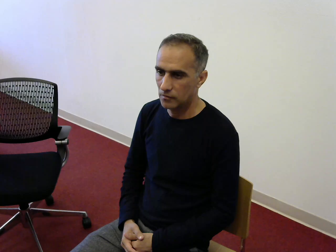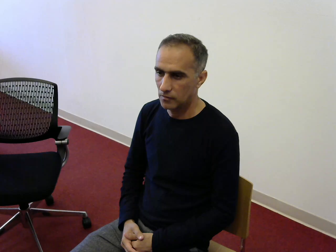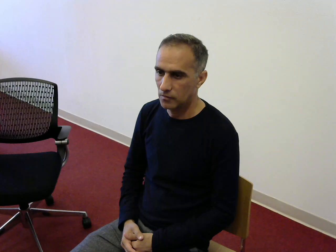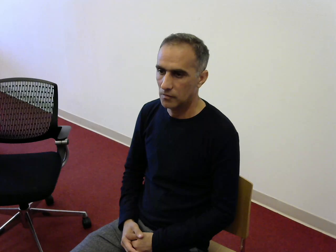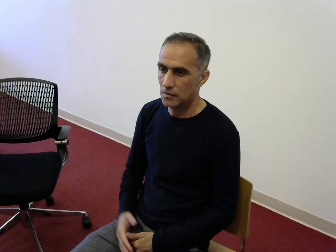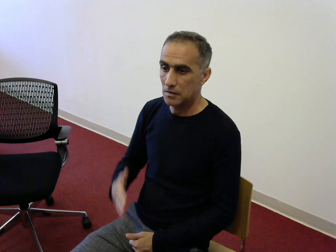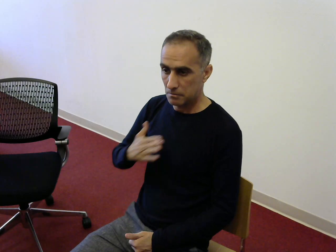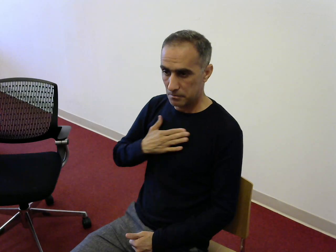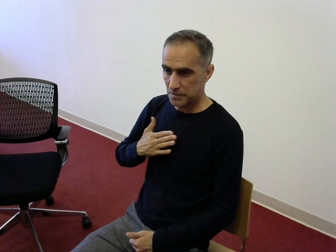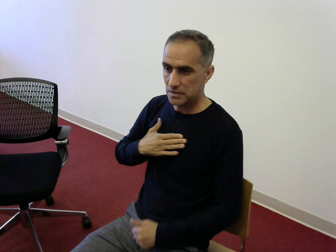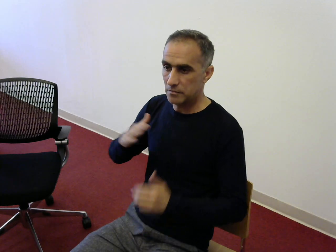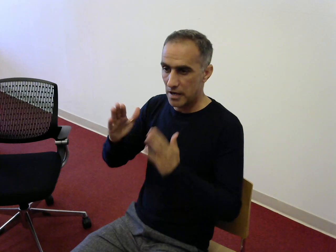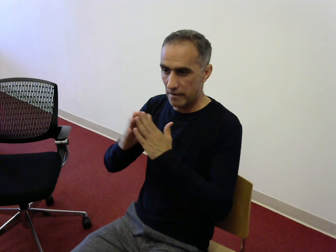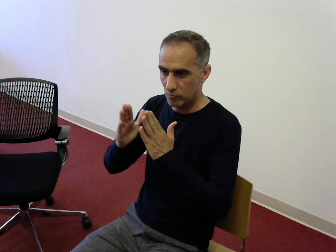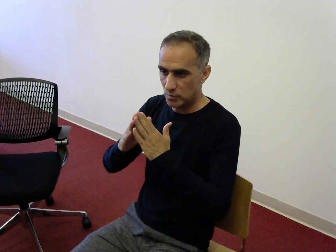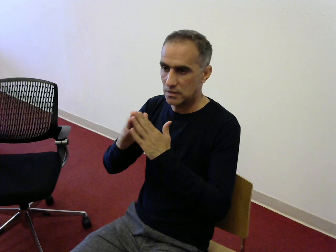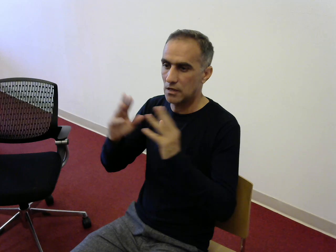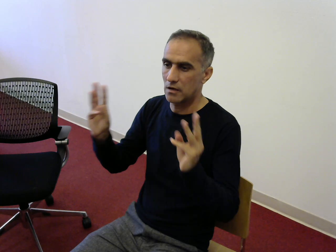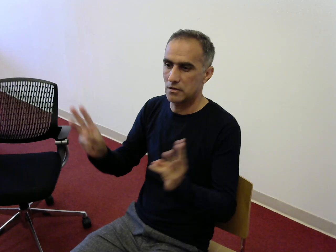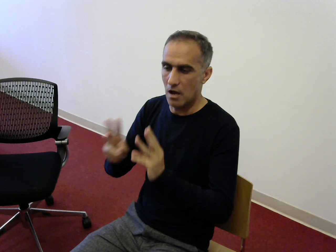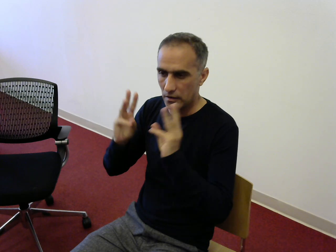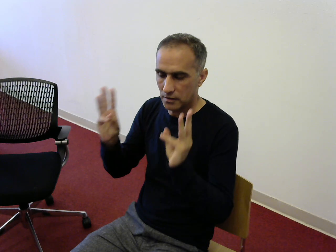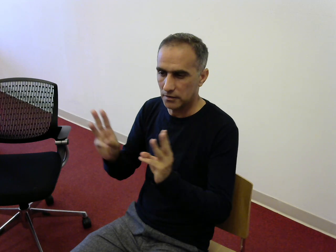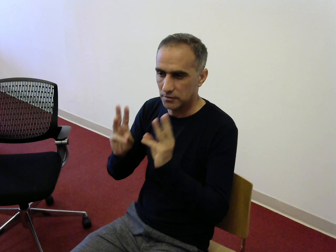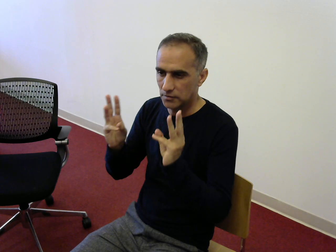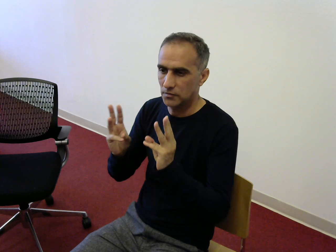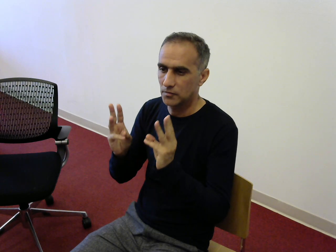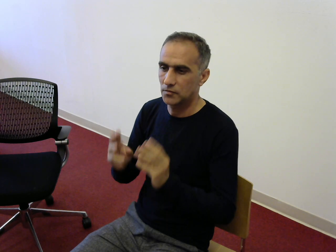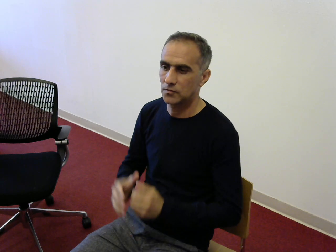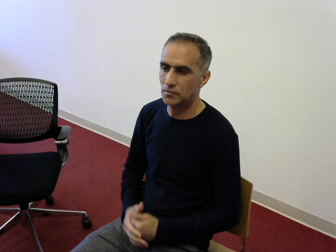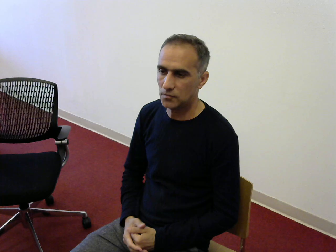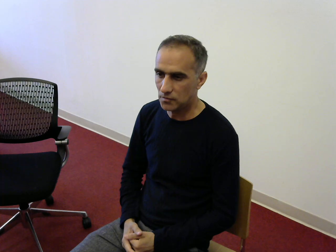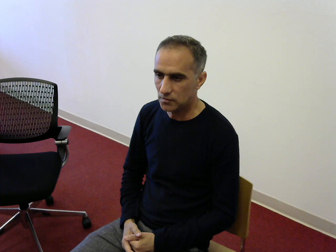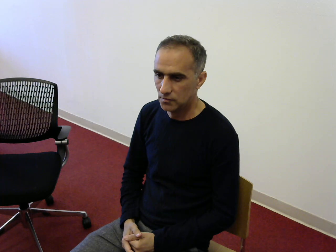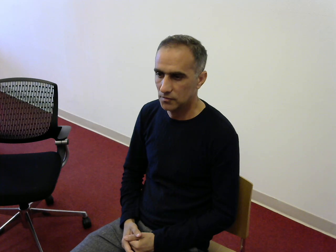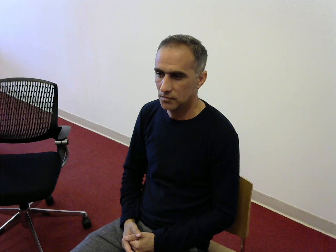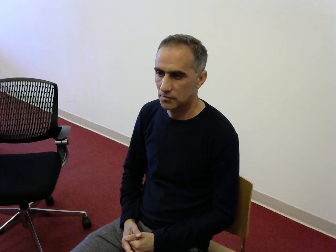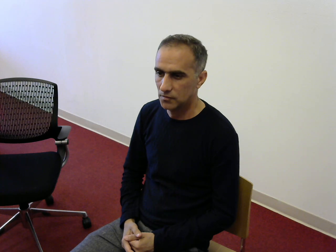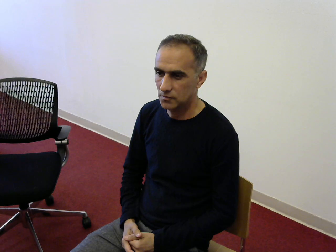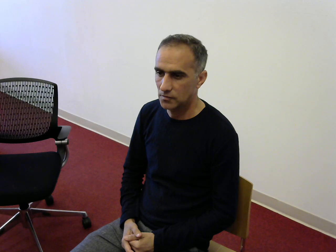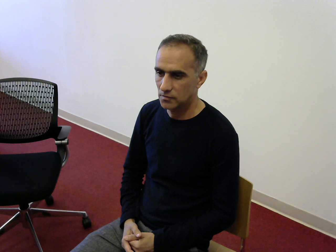Bizim evizim yanır